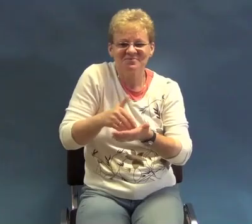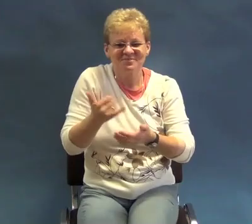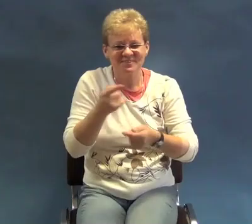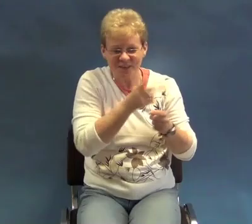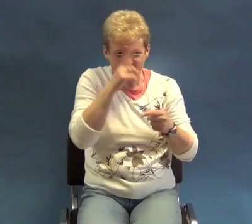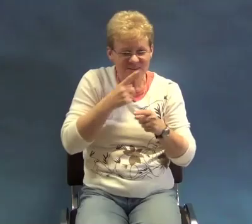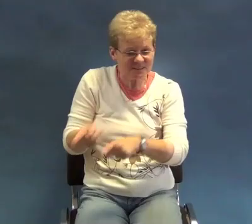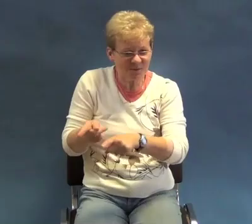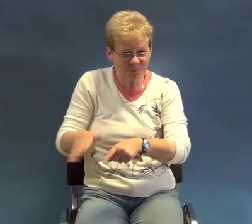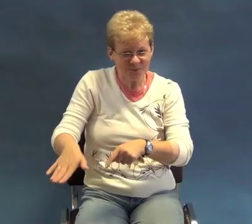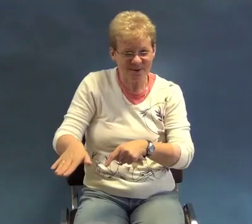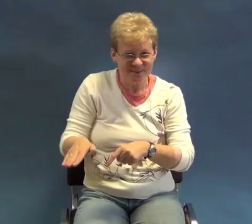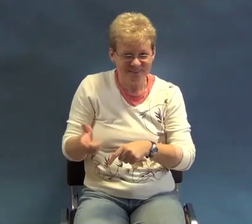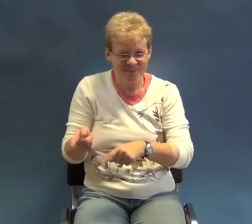Tata namówił małe dziecko do czegoś.